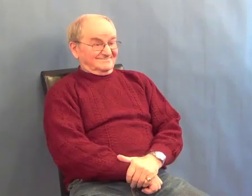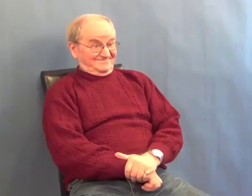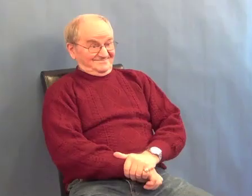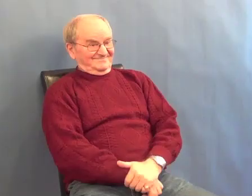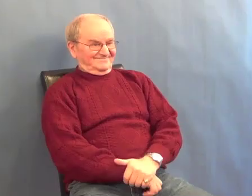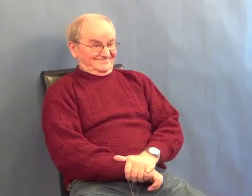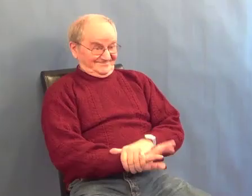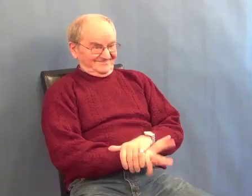Ładnie.